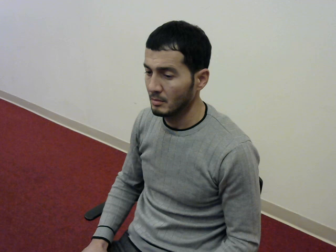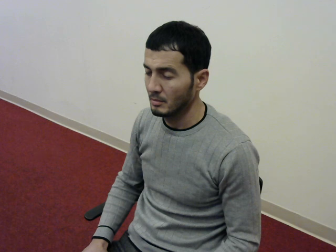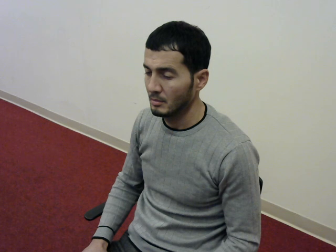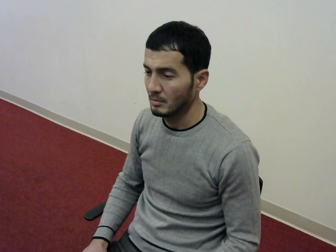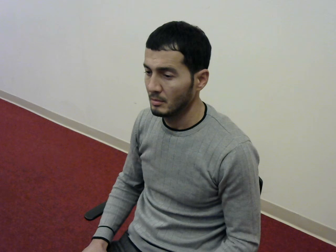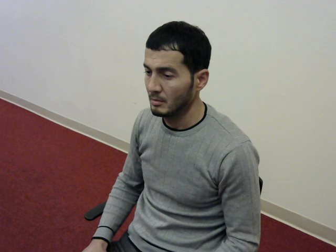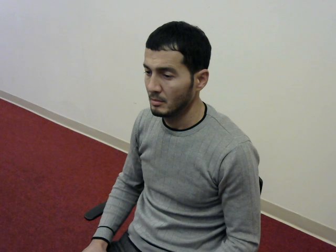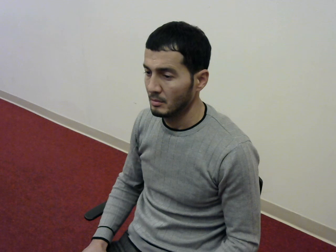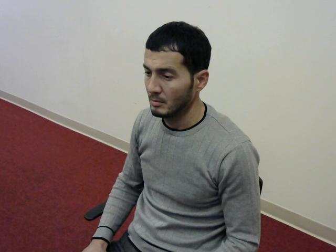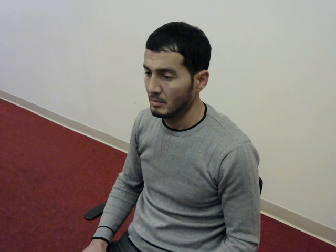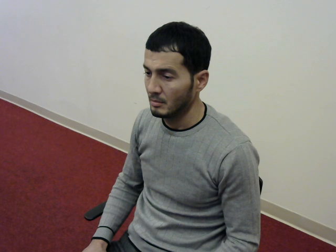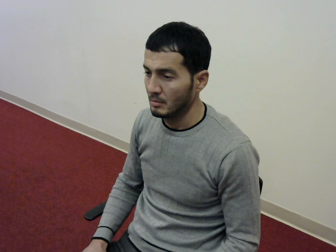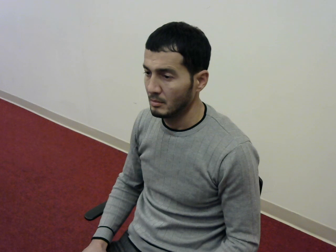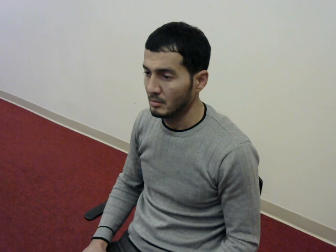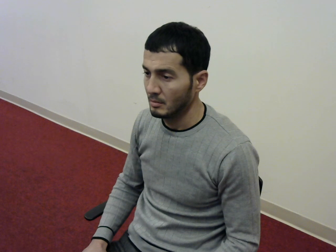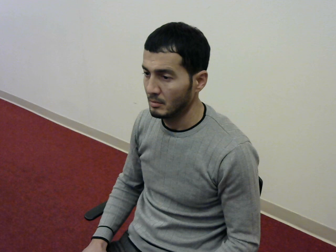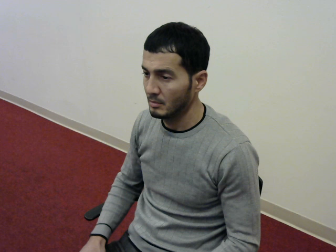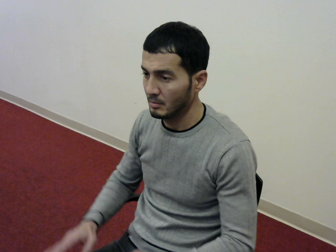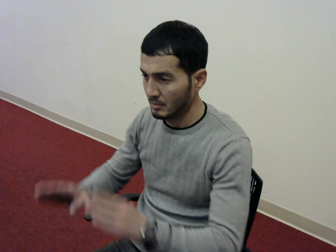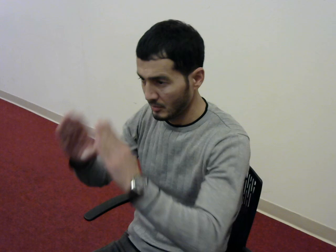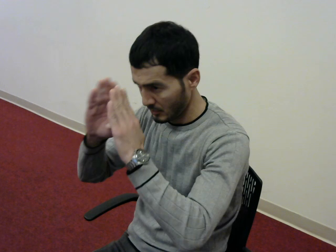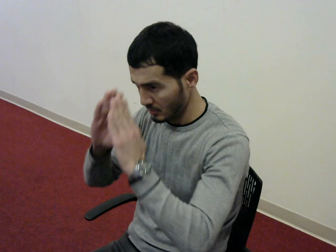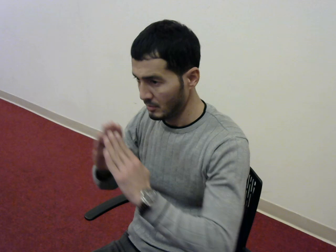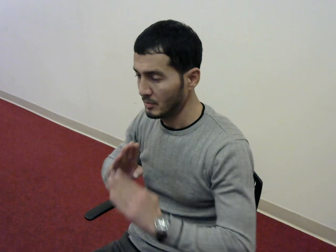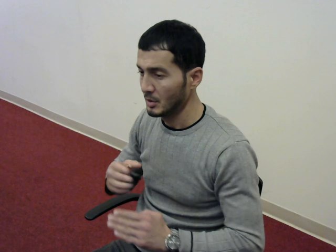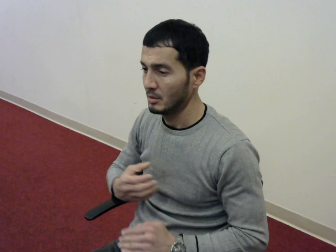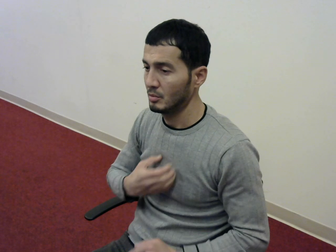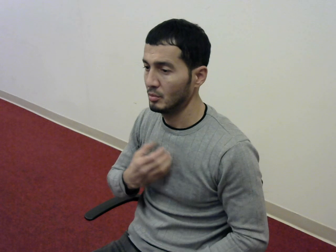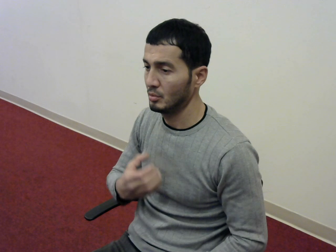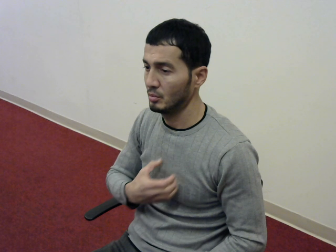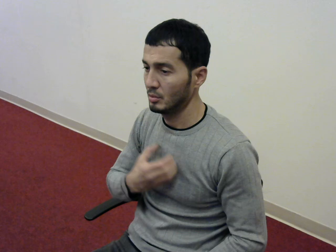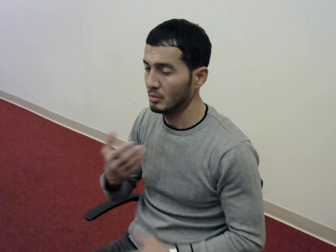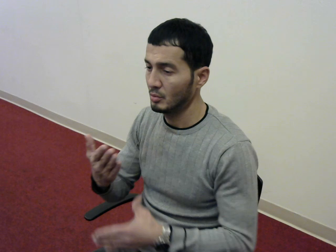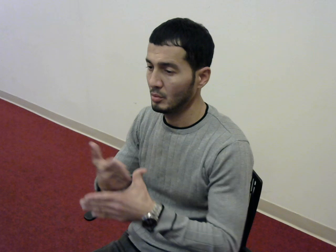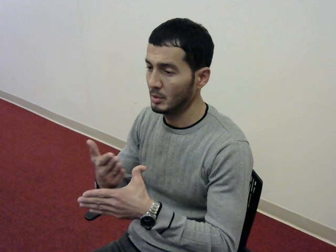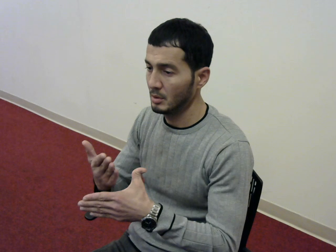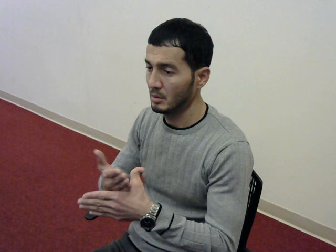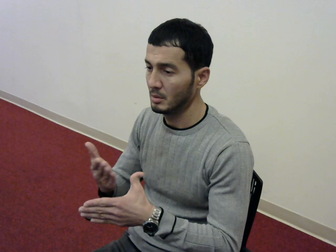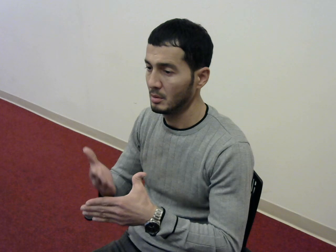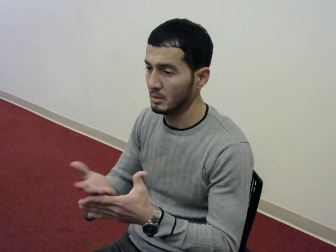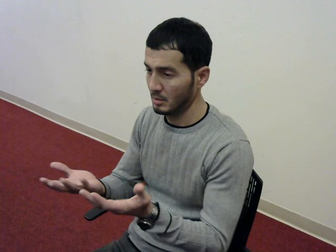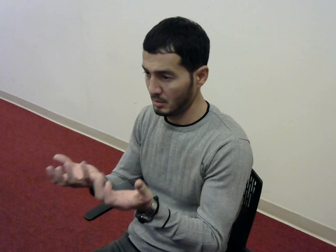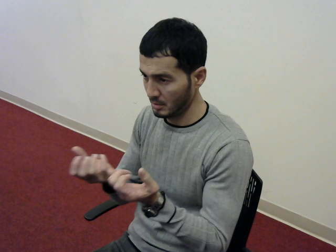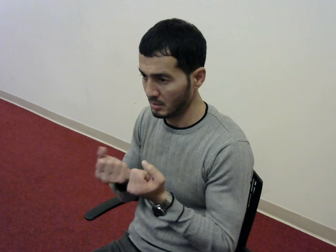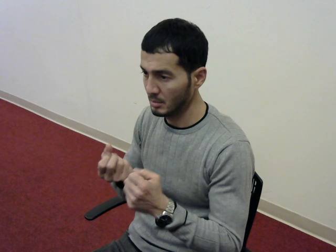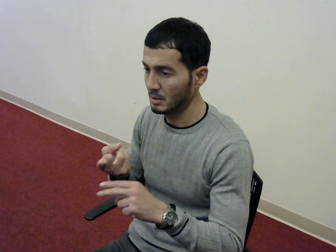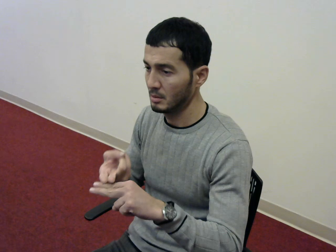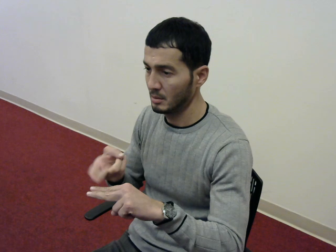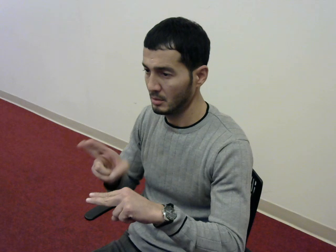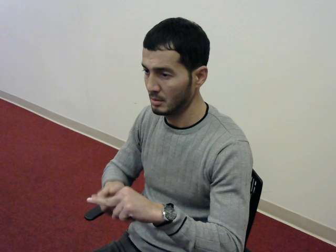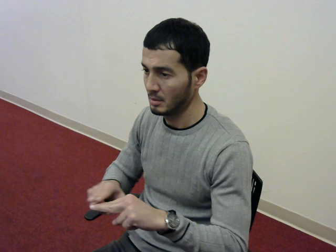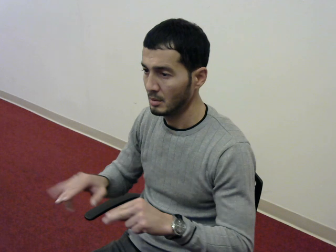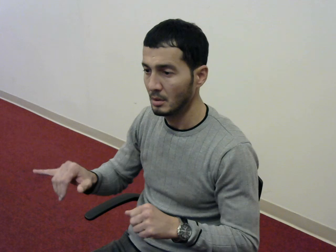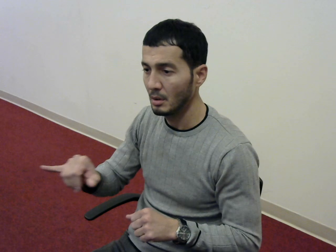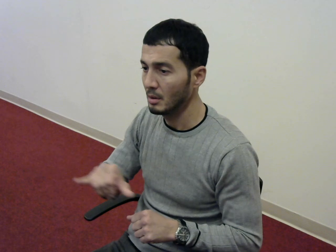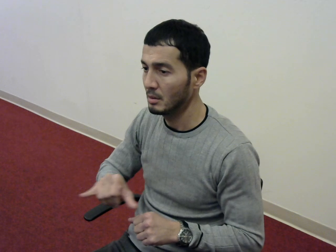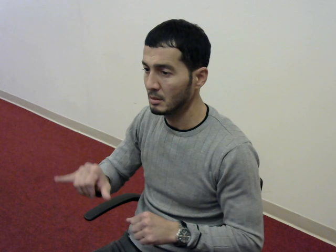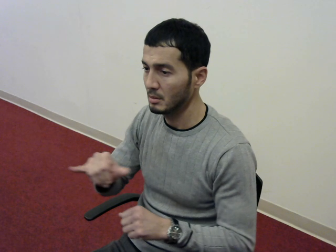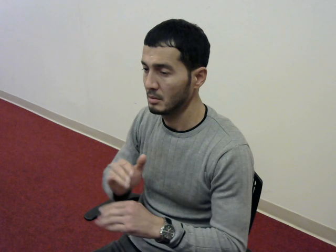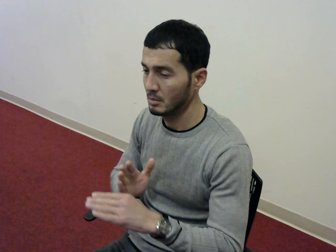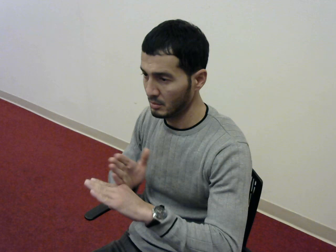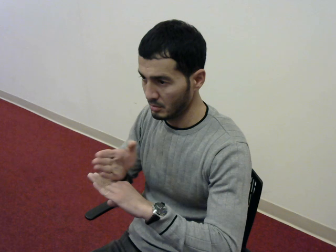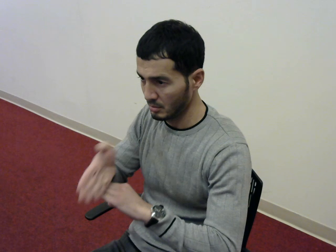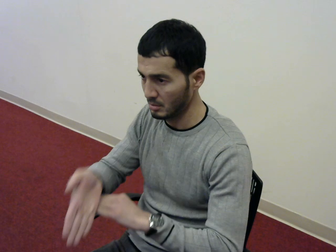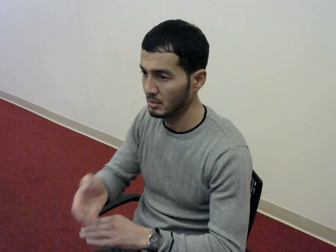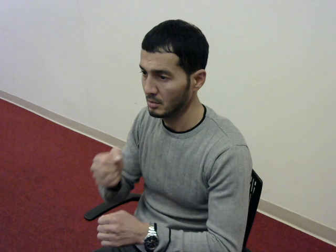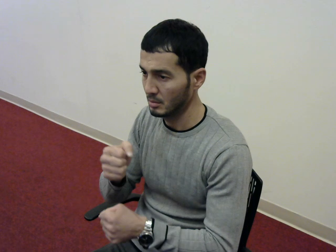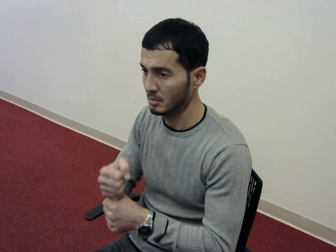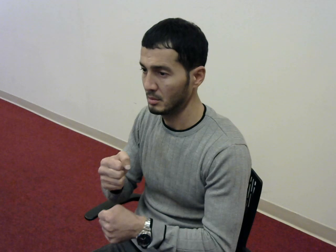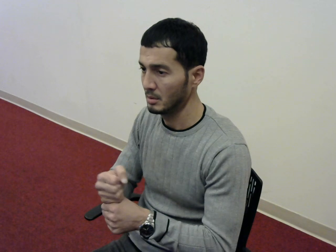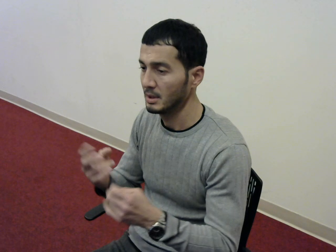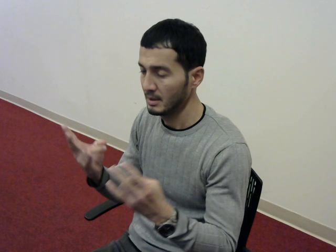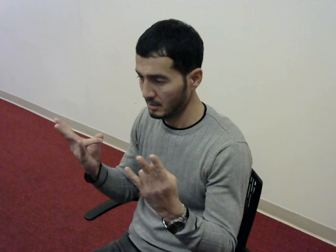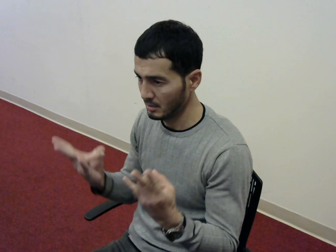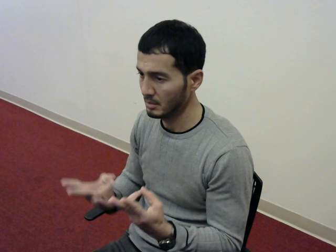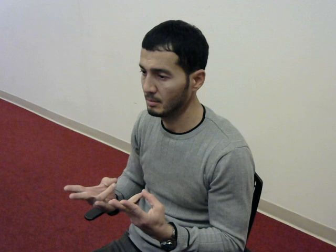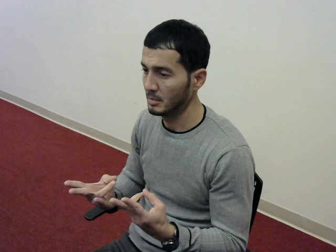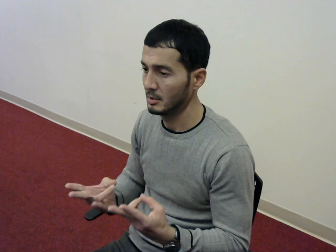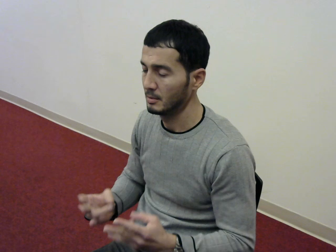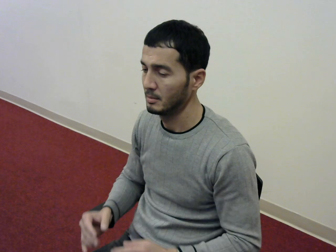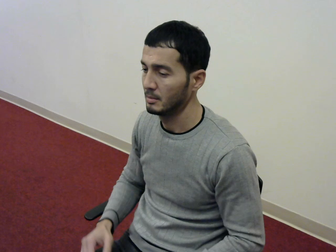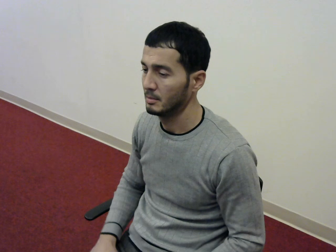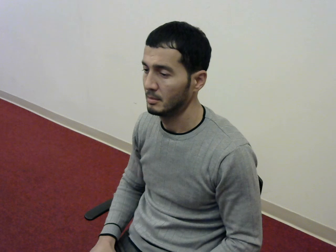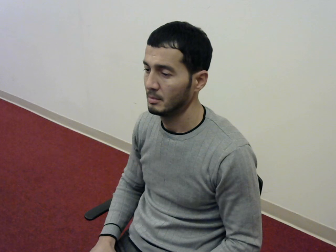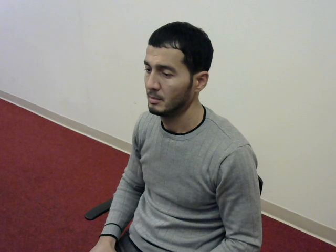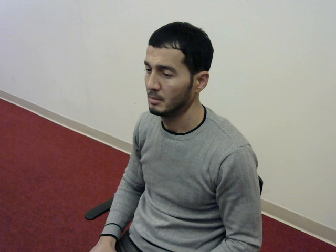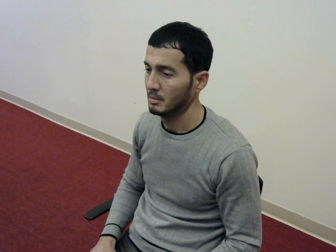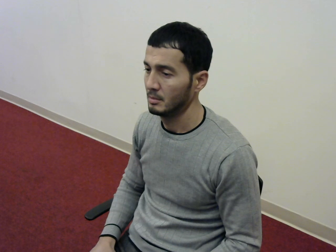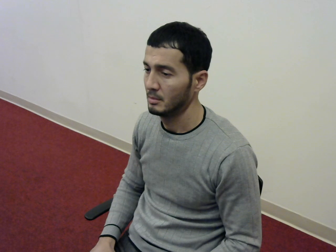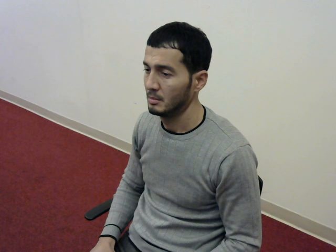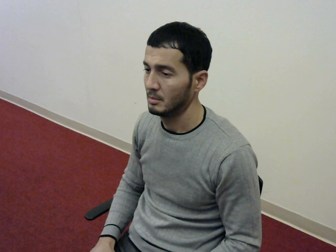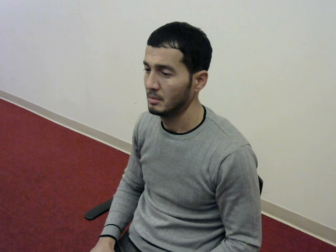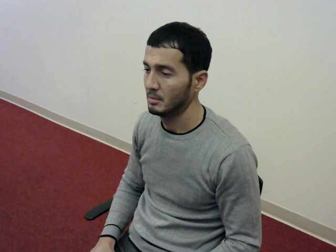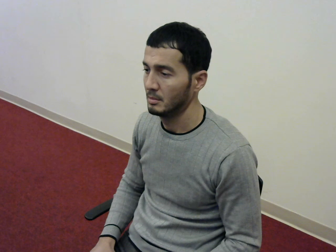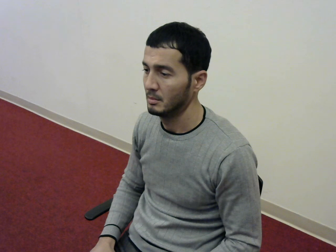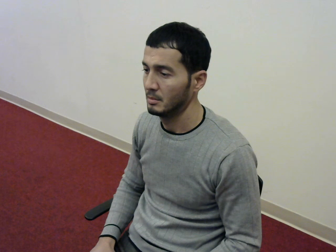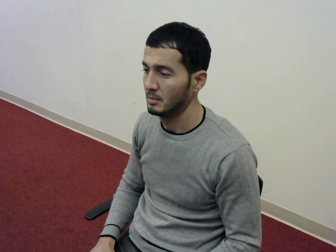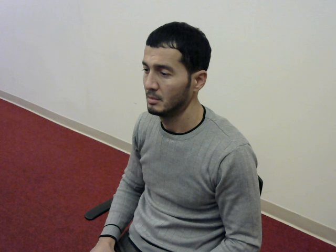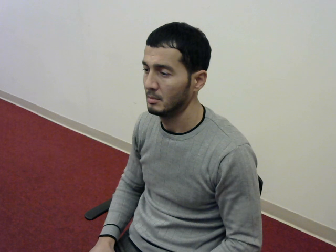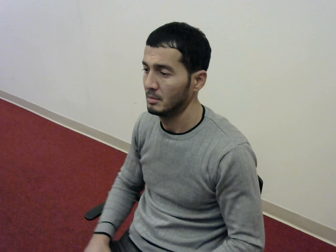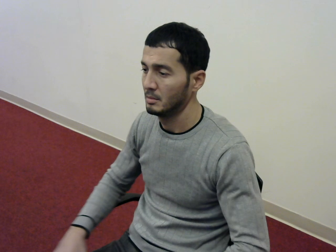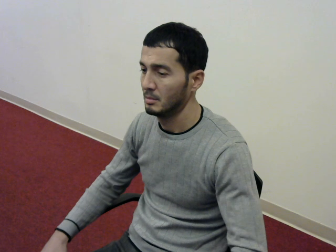Ünvanlı sosial yardım almaq üçün hara müraciət etmək lazımdır